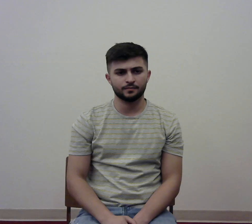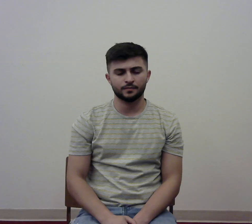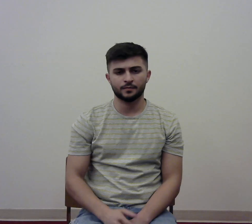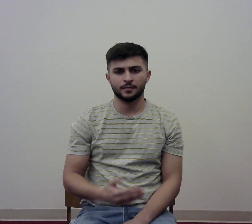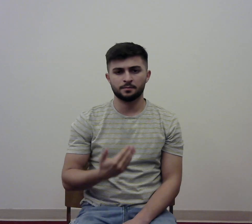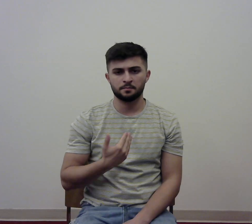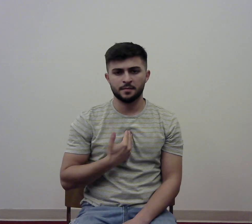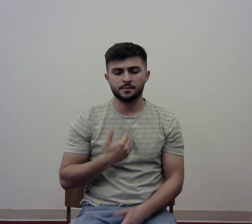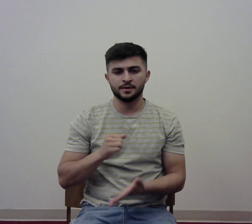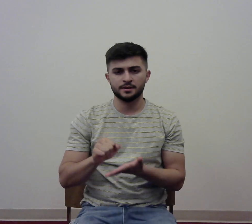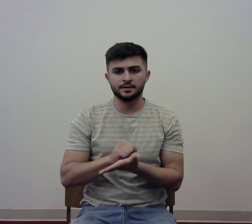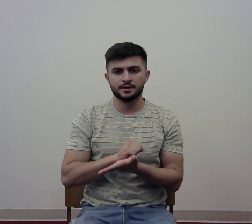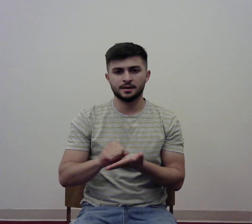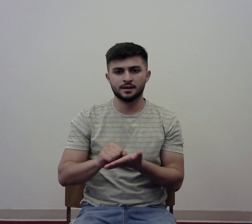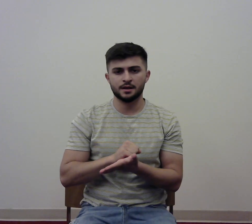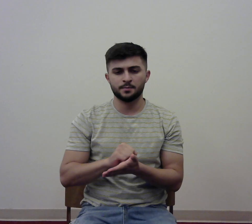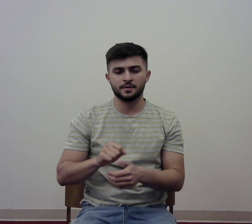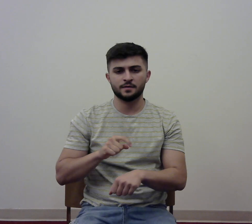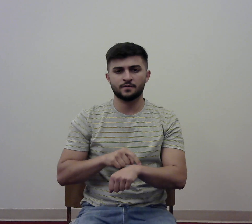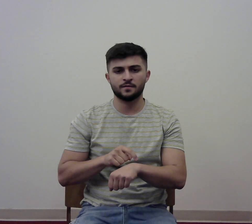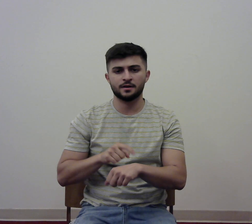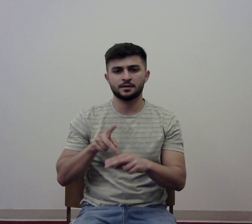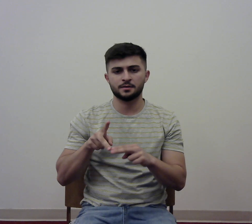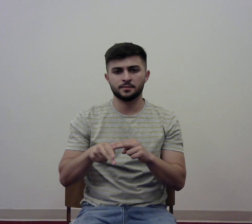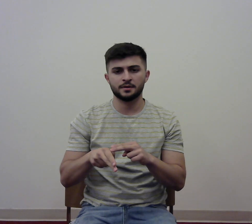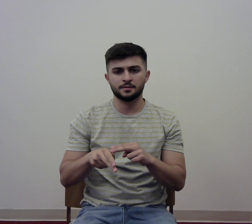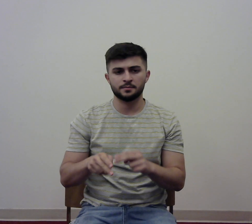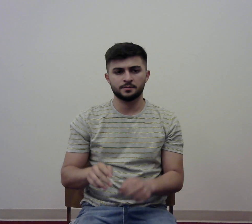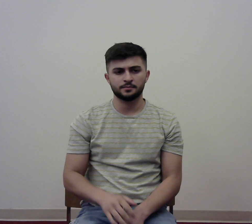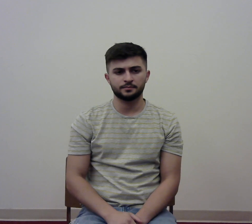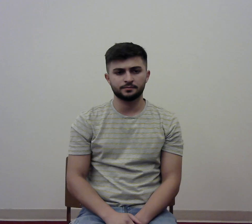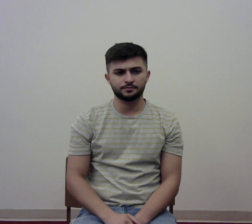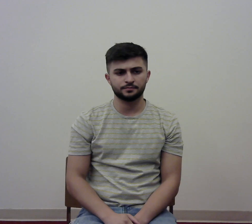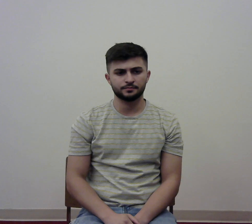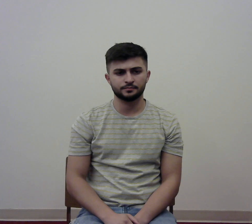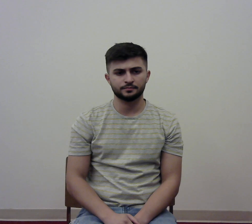Mənim sənədimin vaxtı bitib